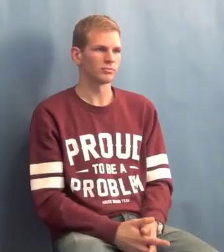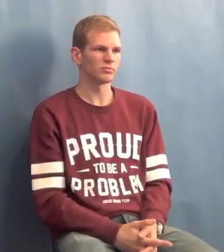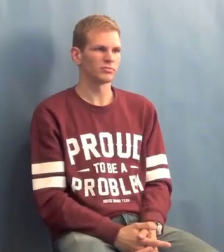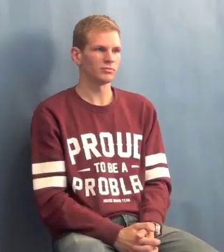Tak.